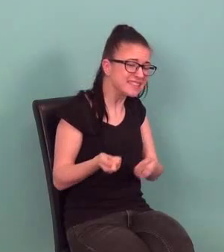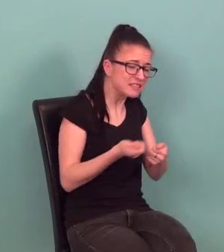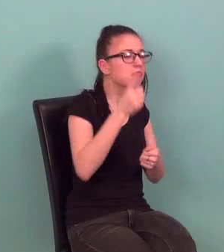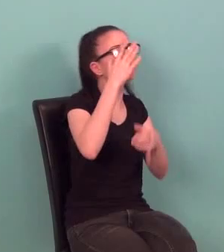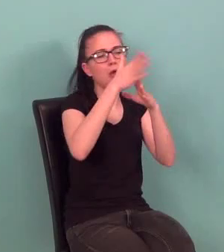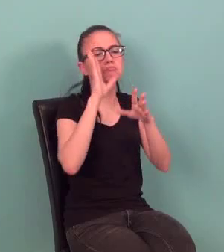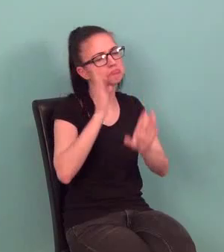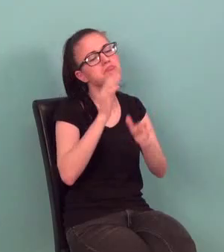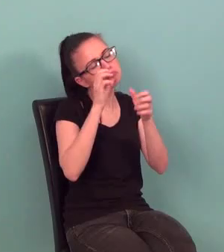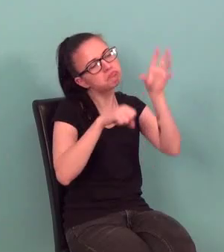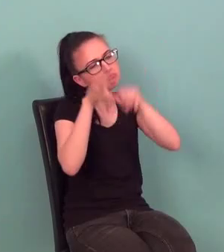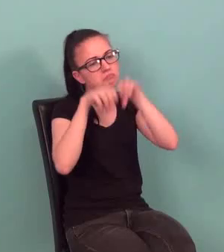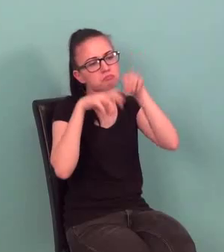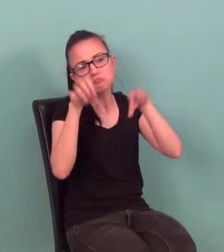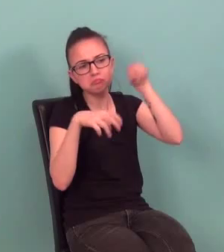Mężczyzna na drzewie nieświadomy niczego dalej zrywa gruszki.